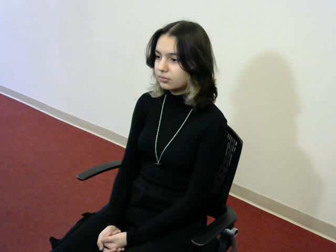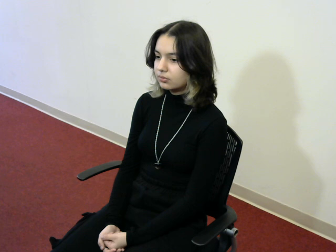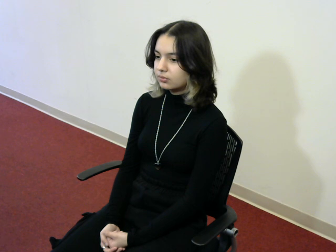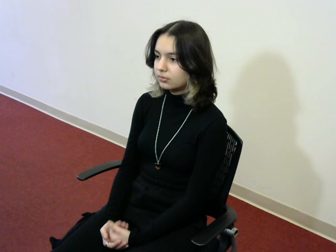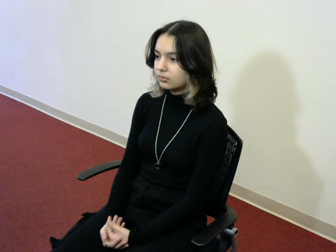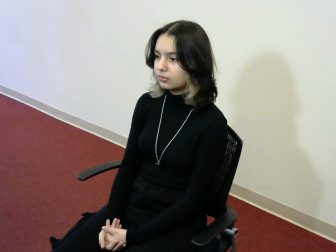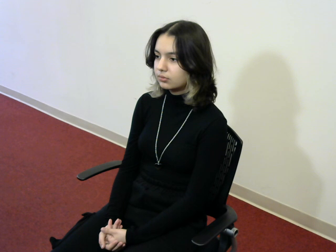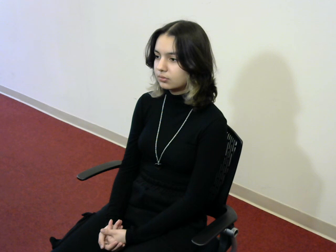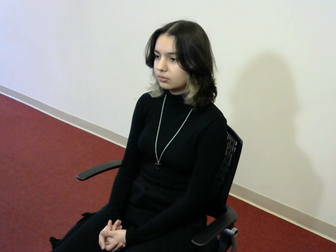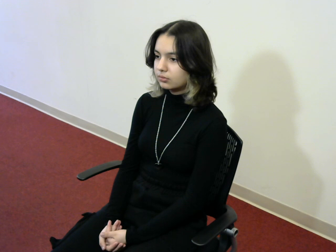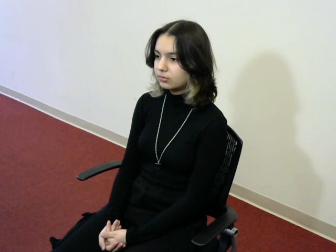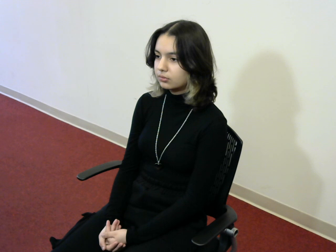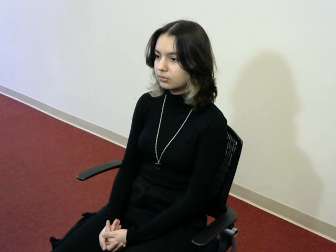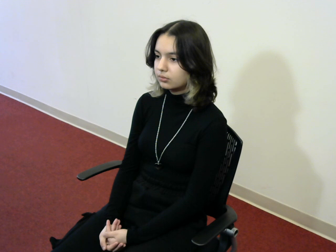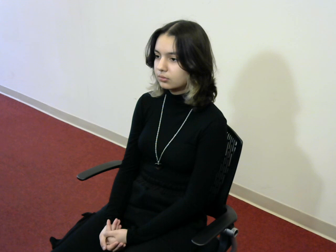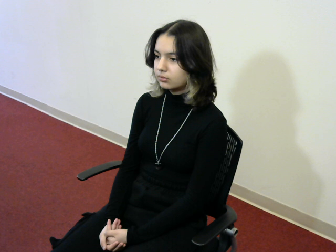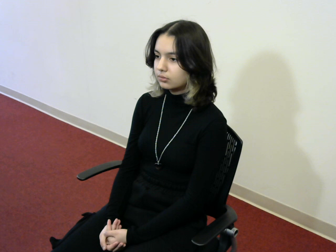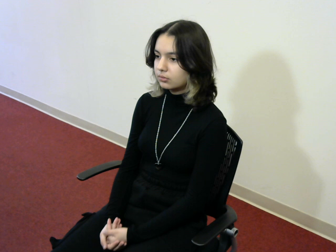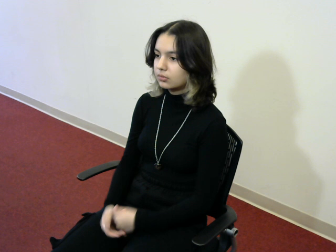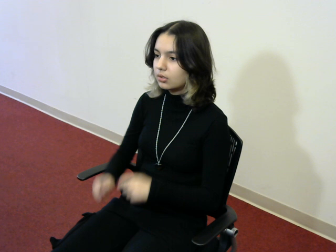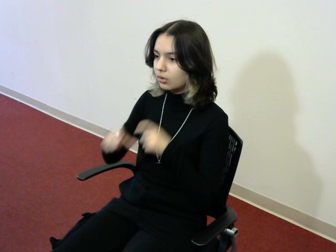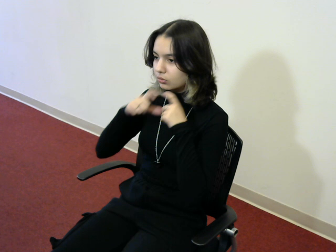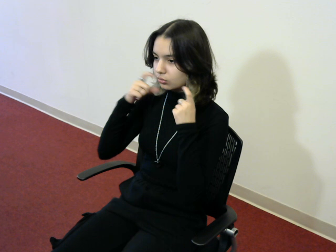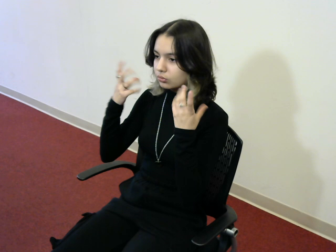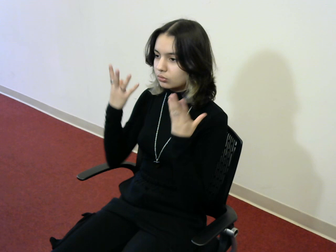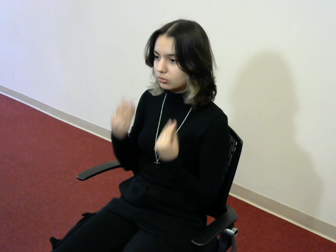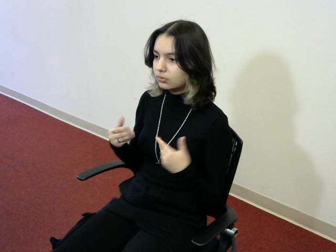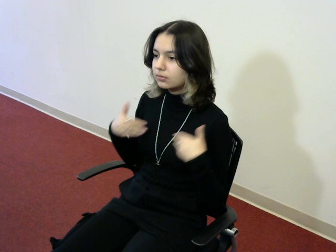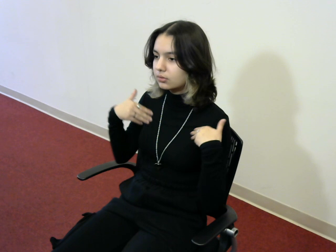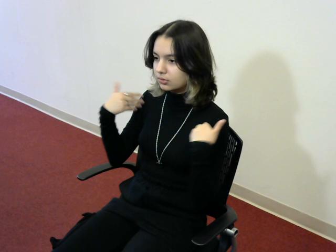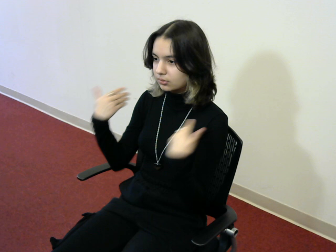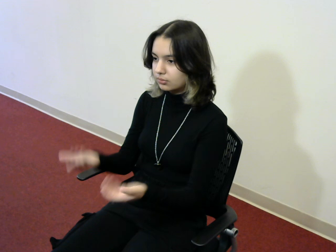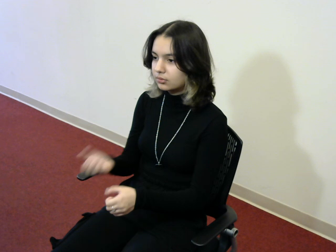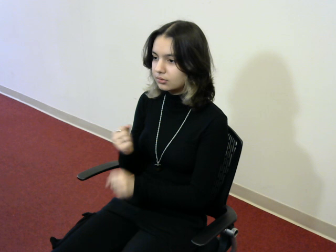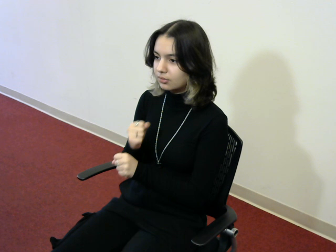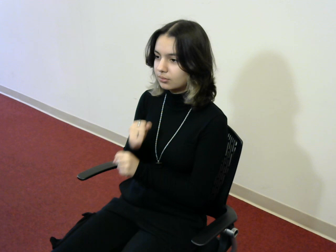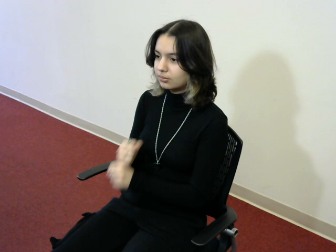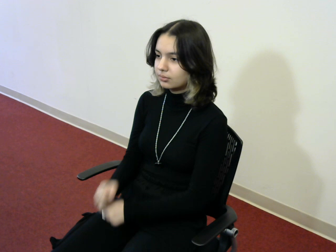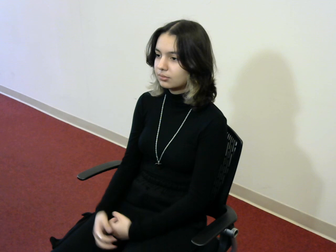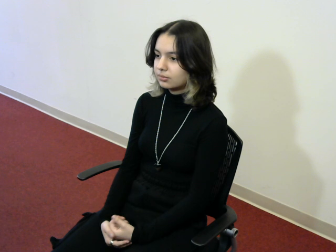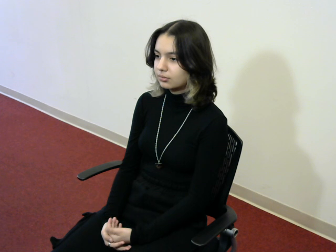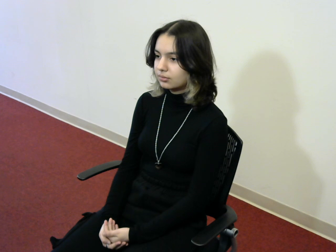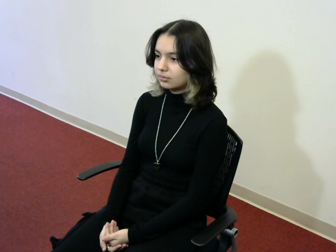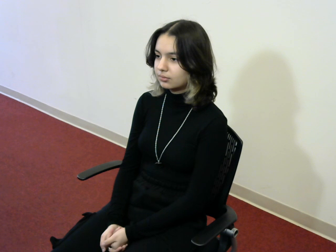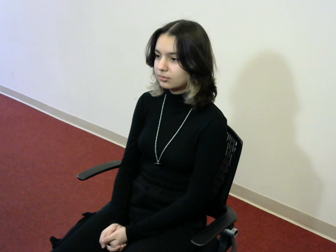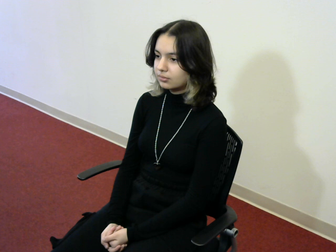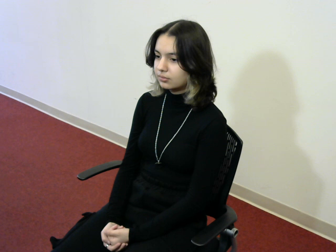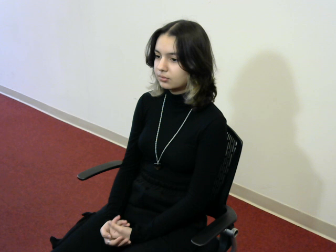Ad gününü təbrik edirəm